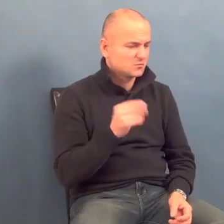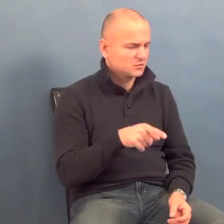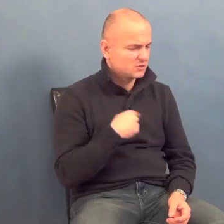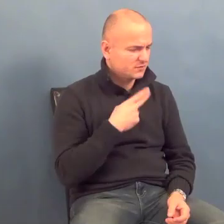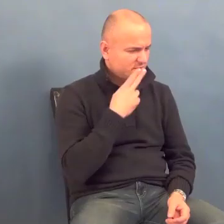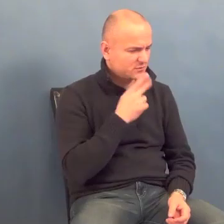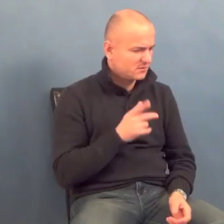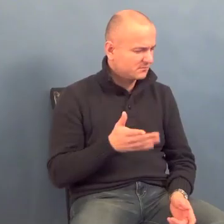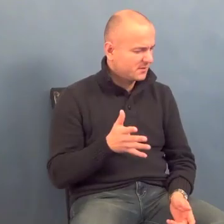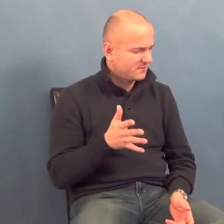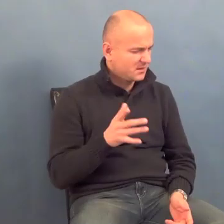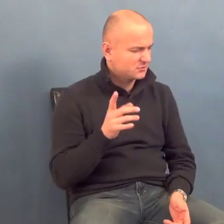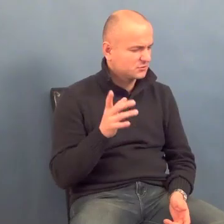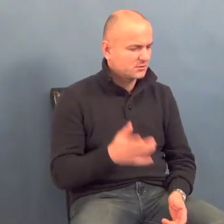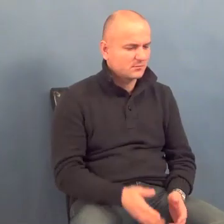Może tak być, gdzieś to widziałem.